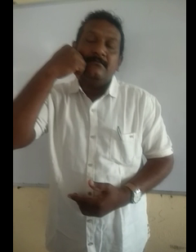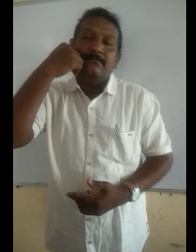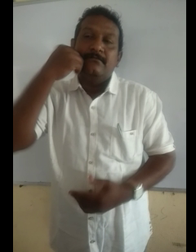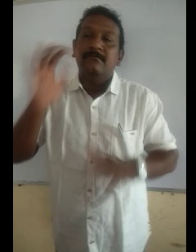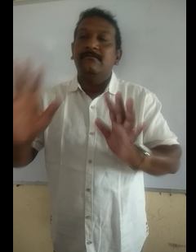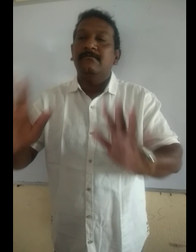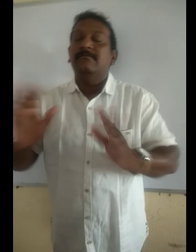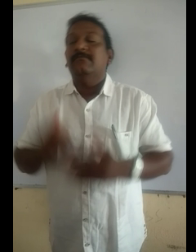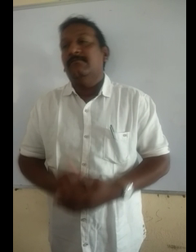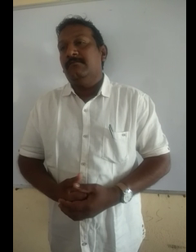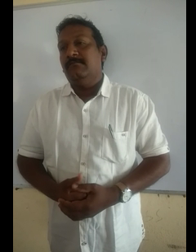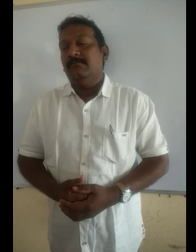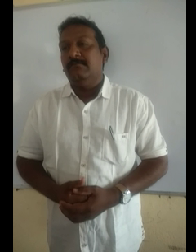i am suffering from fever